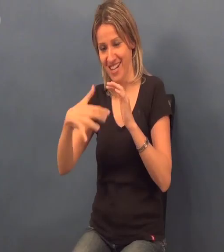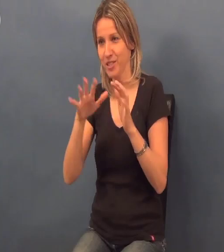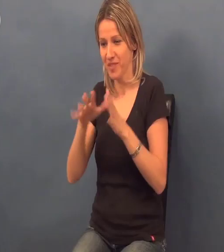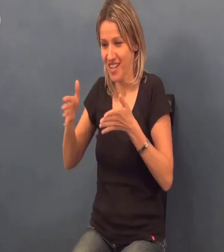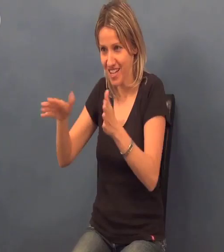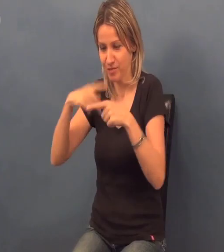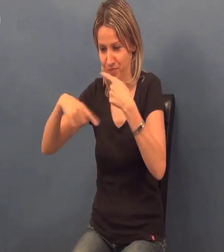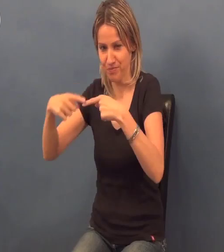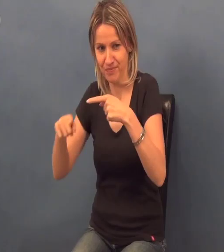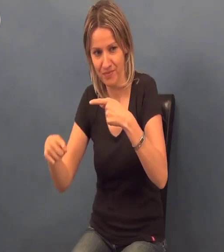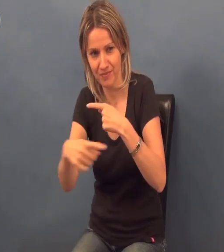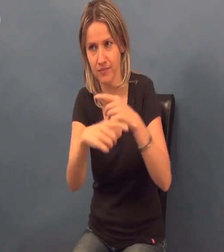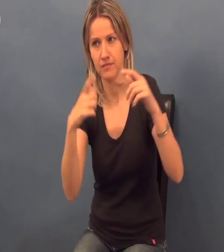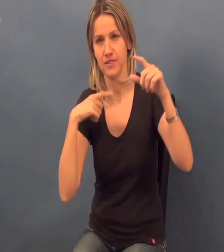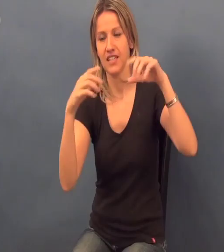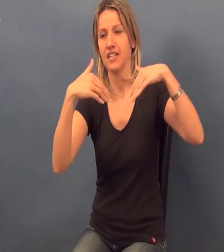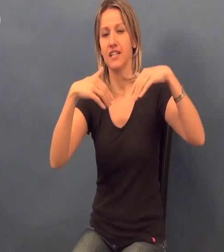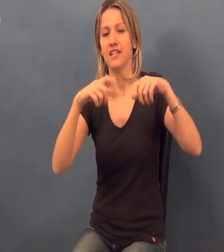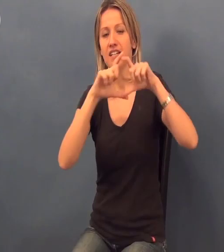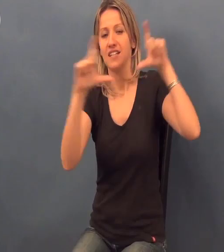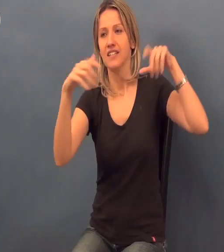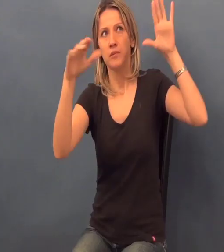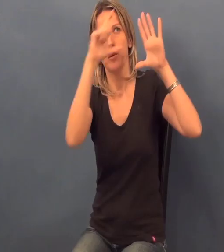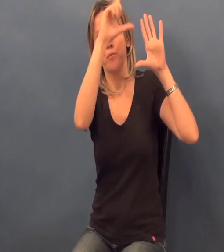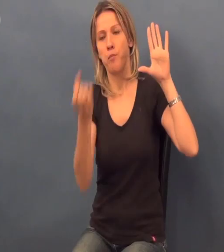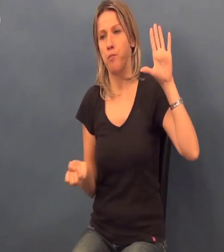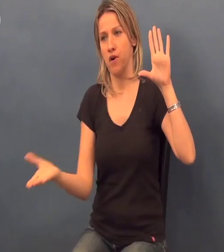Toczy się i trafia, jak się okazuje, do sklepu z napisem "Bowling".